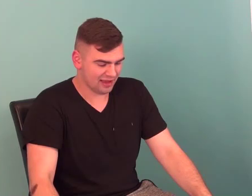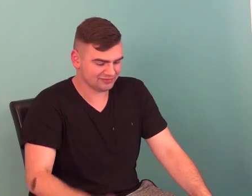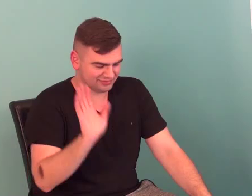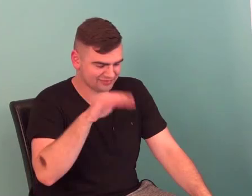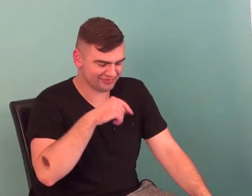Dobra.